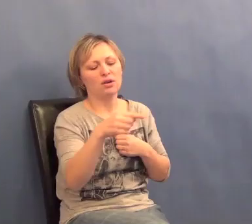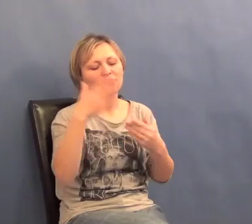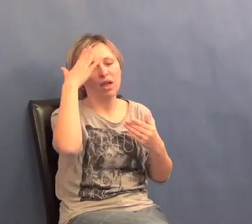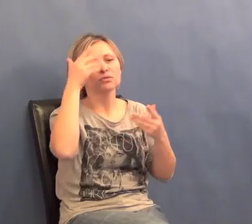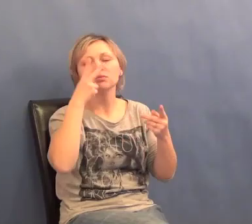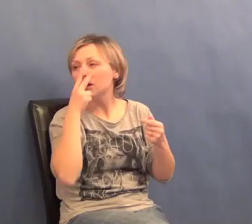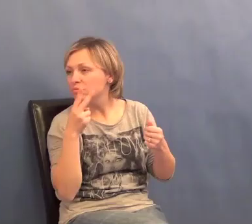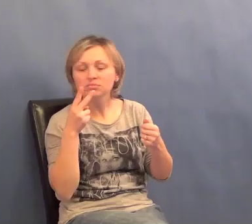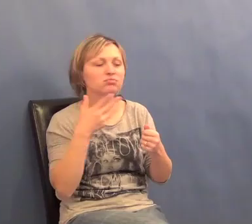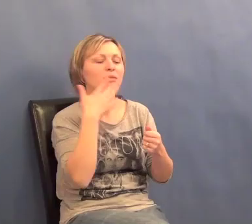Więc wiesz o tym i sprawdzasz, czy nie ma drezyny.